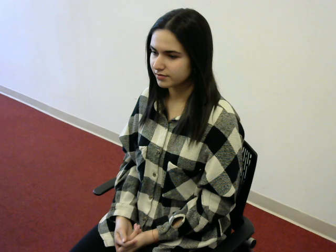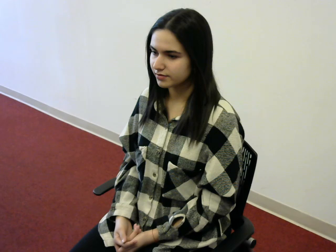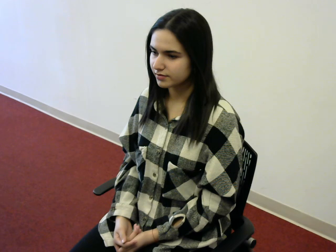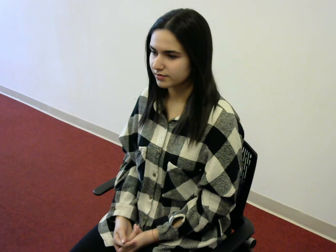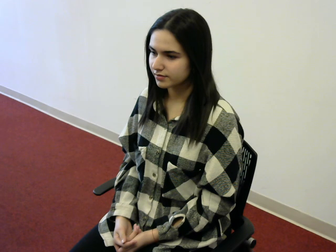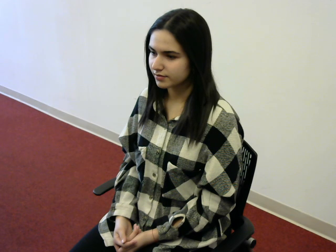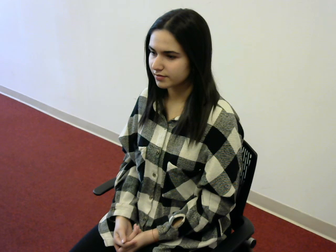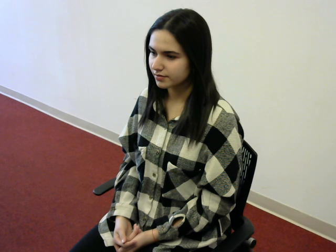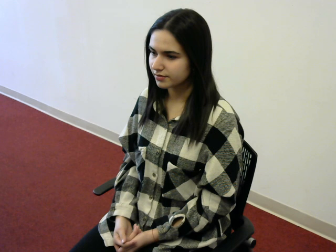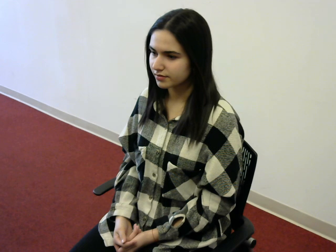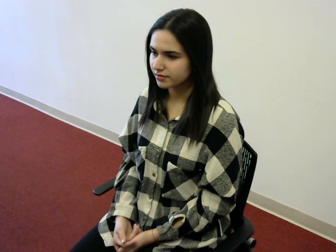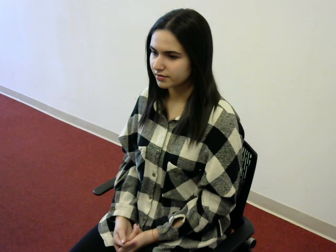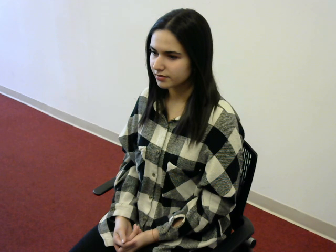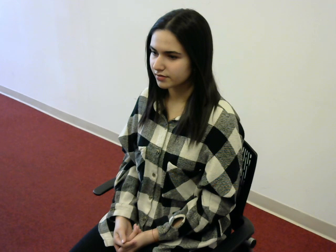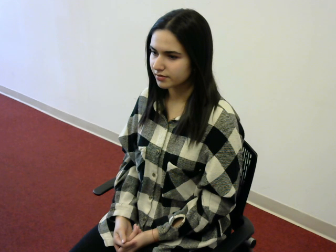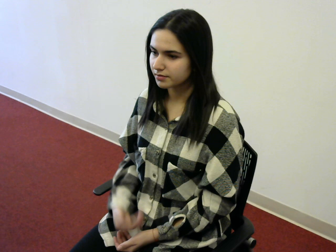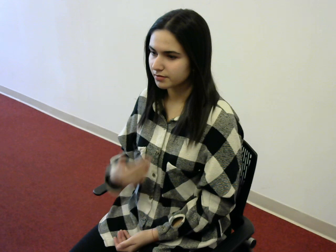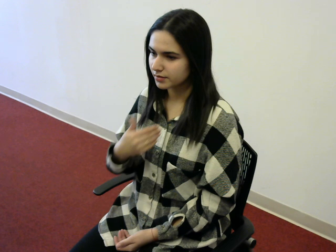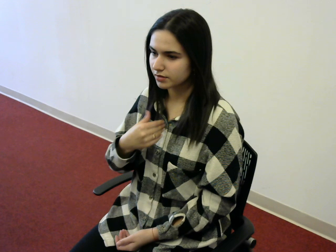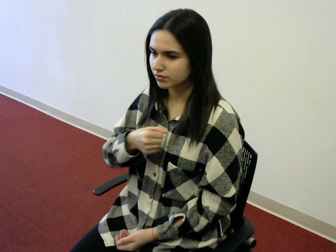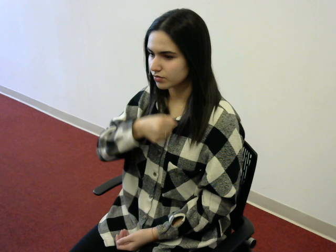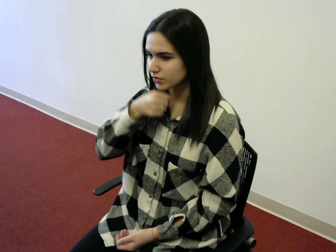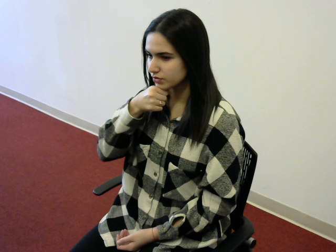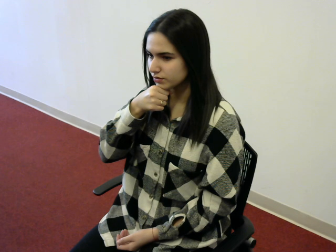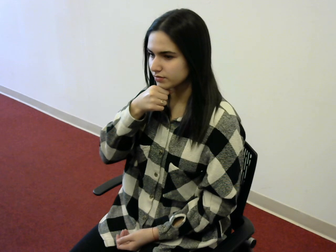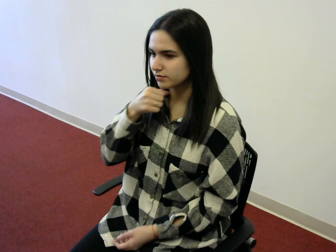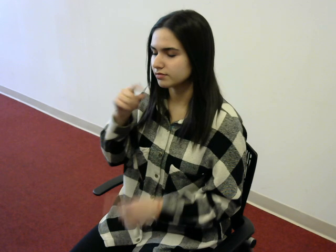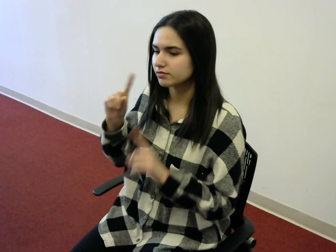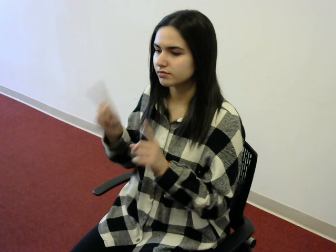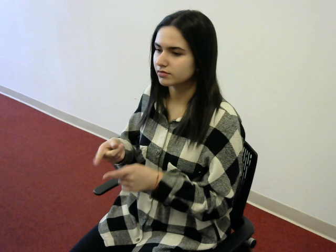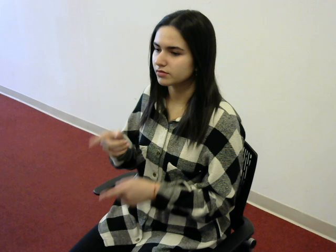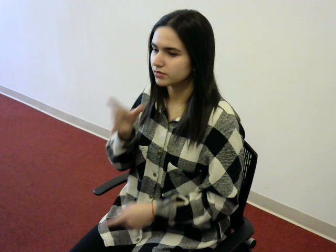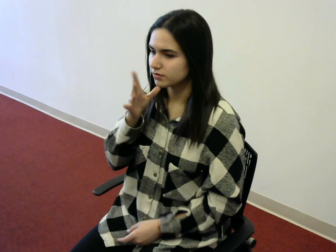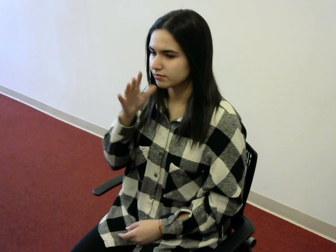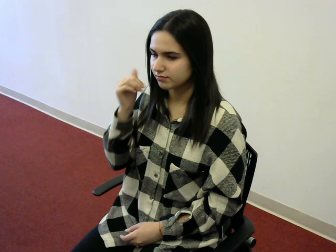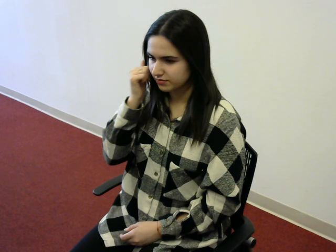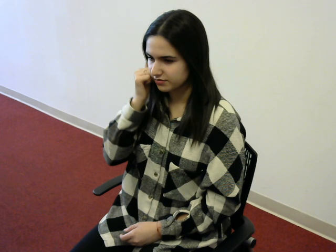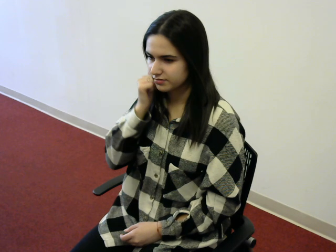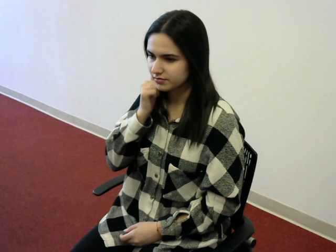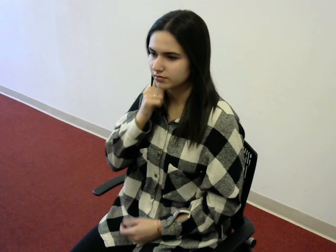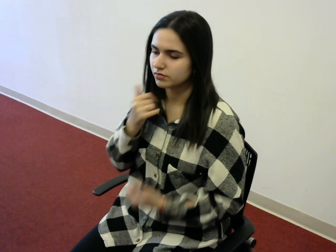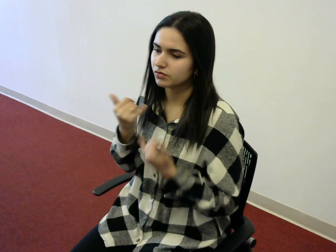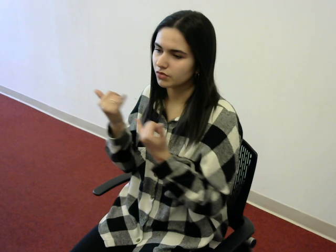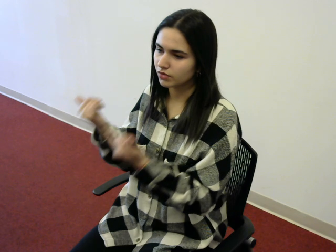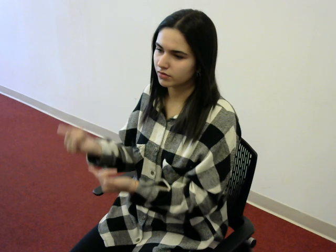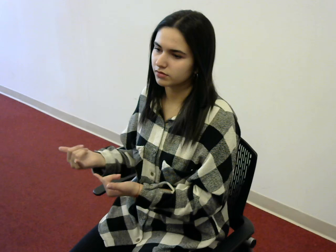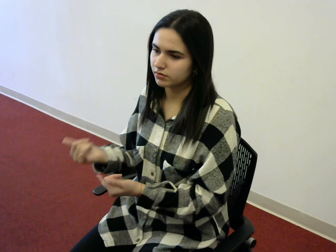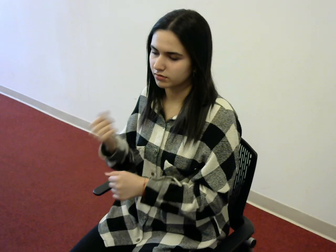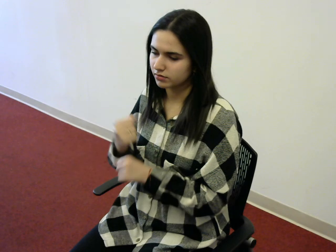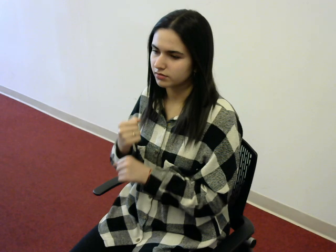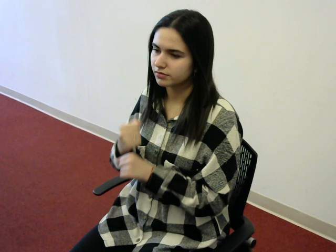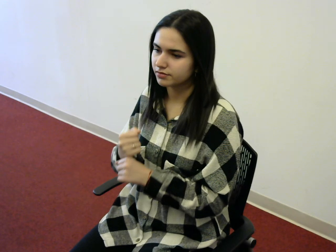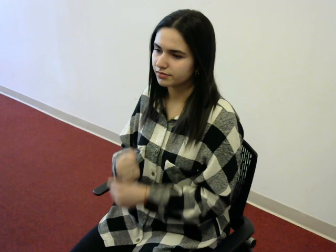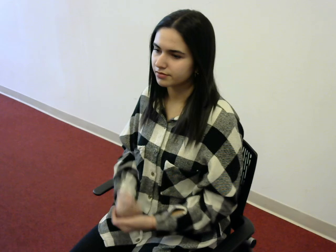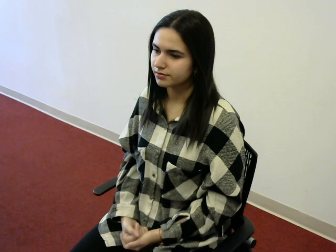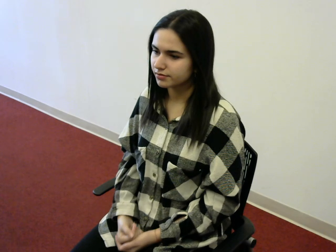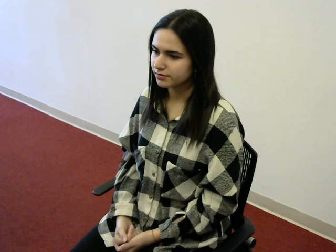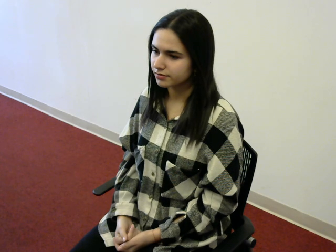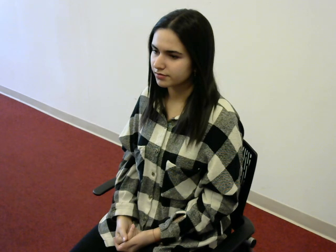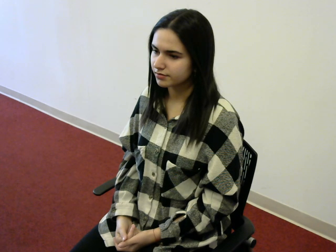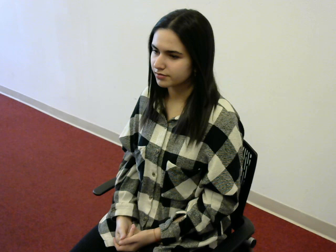Mən böyüklərə (yaşlılara) hörmət edirəm